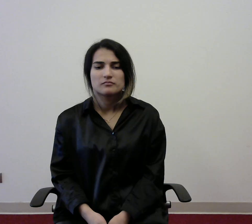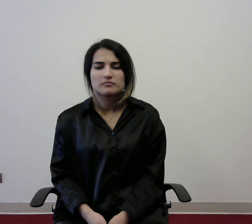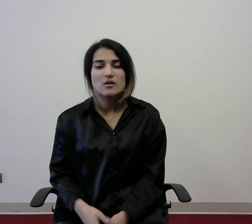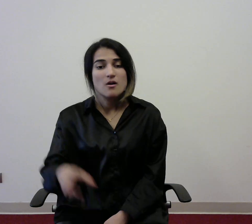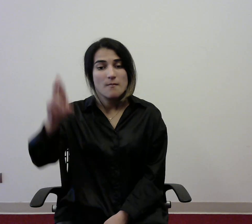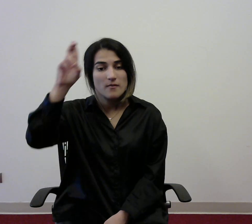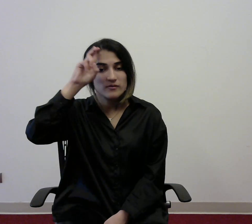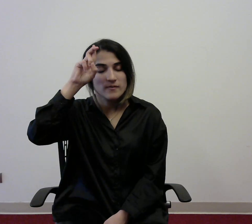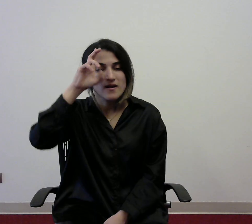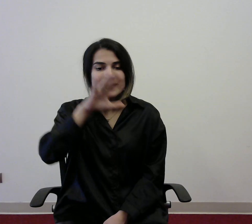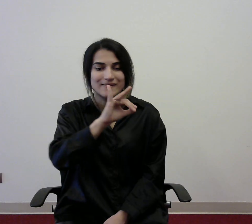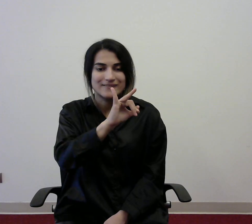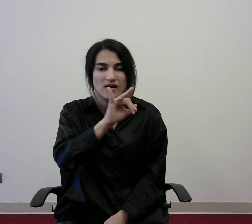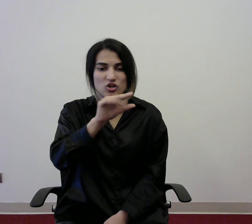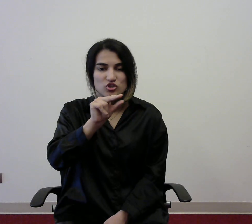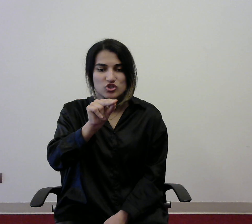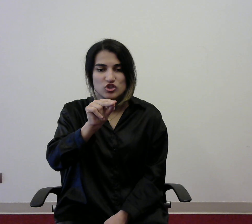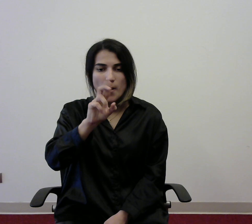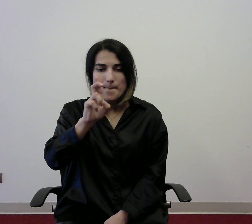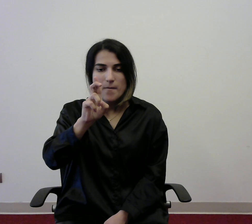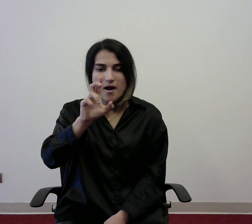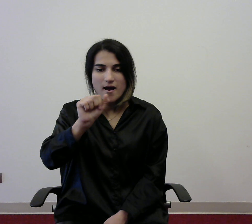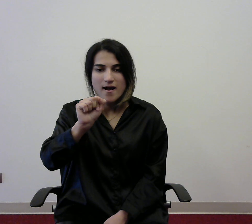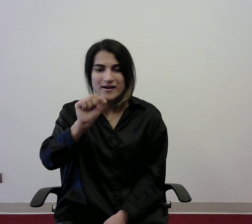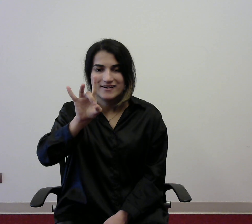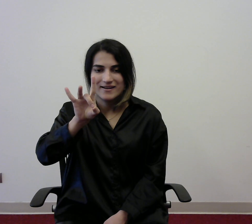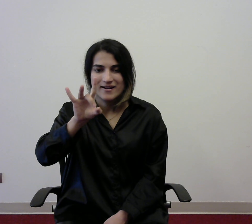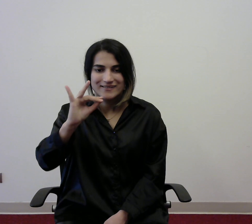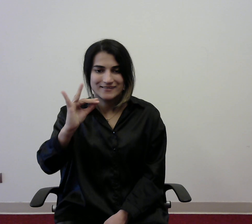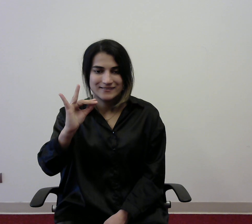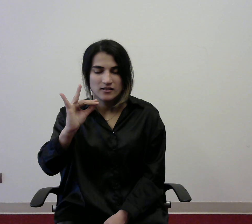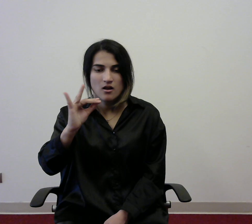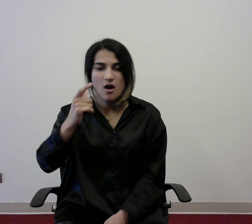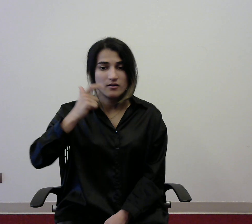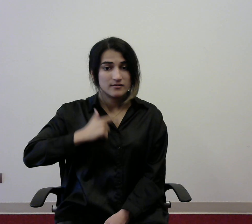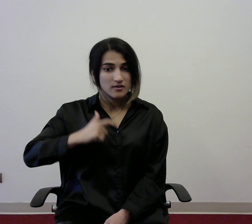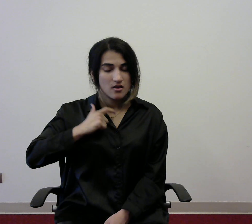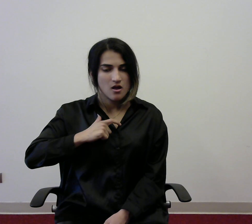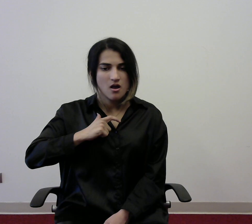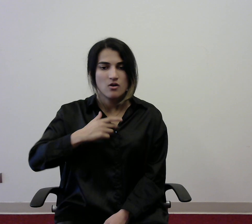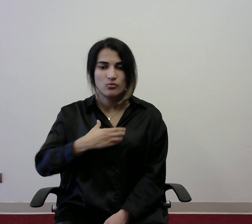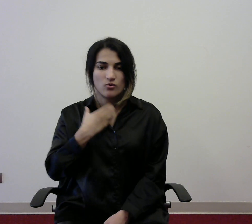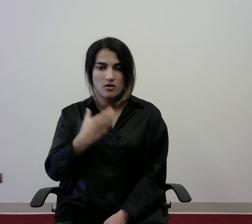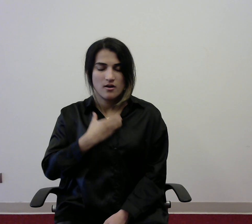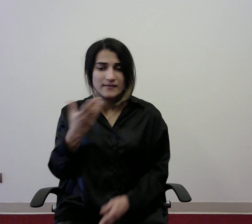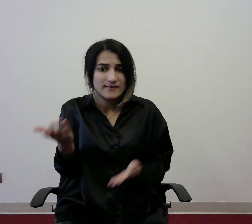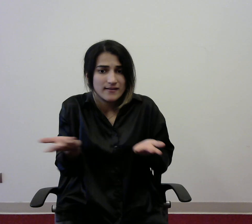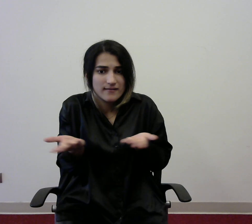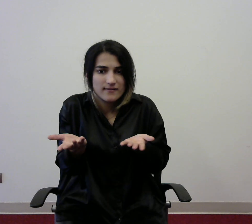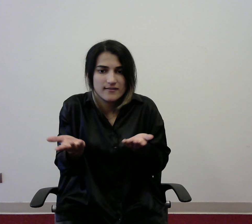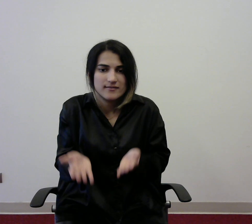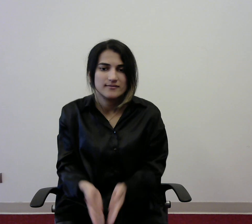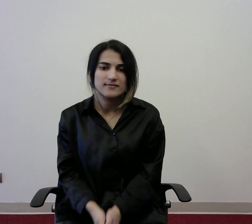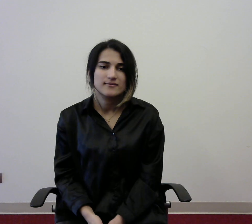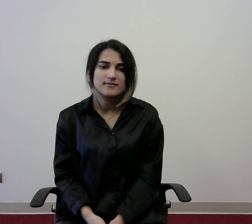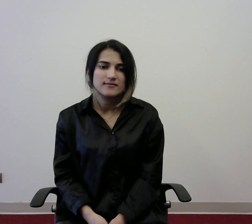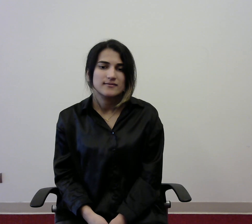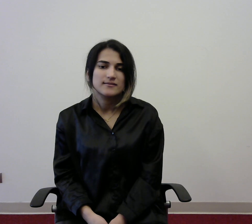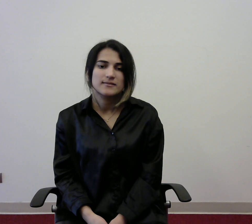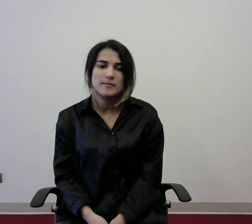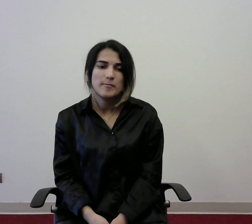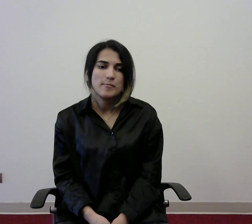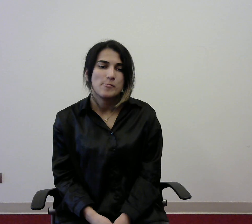Dövlət icbari şəxsi sığorta nədir?